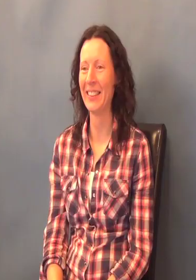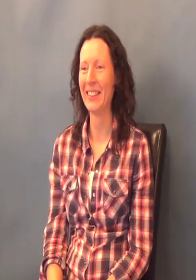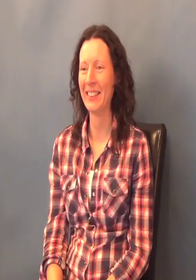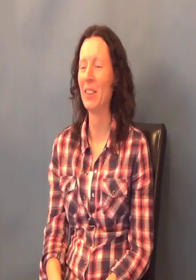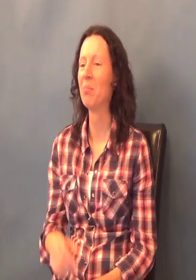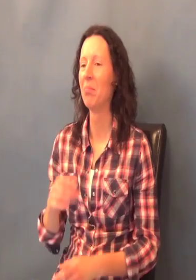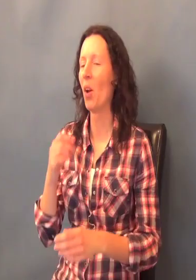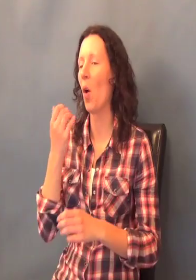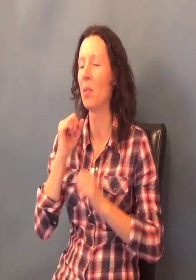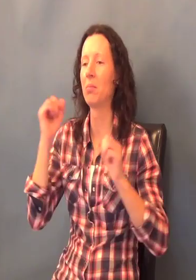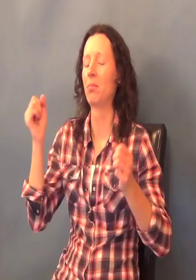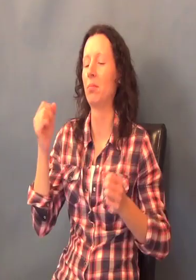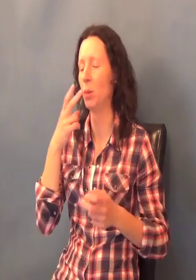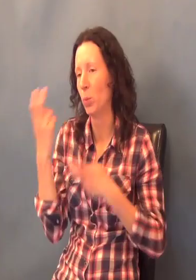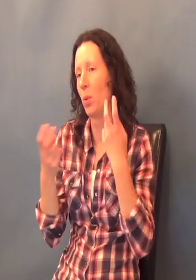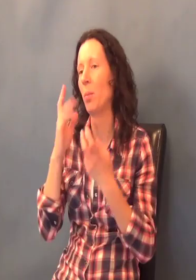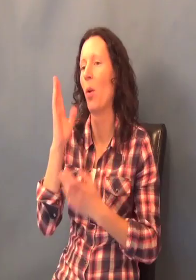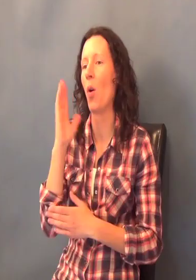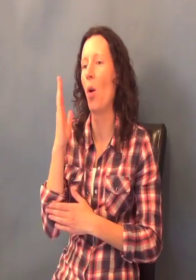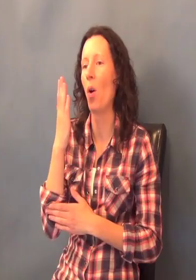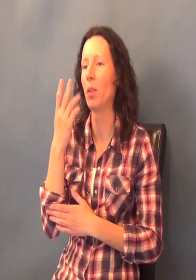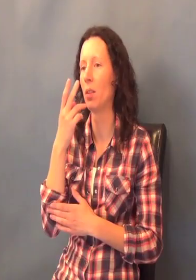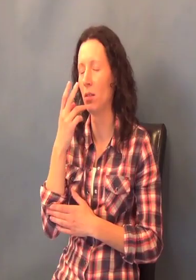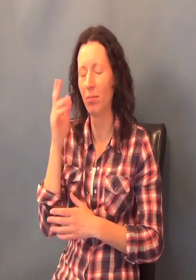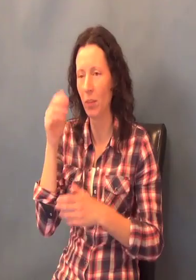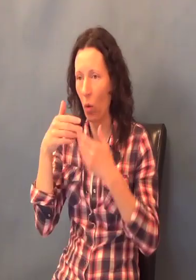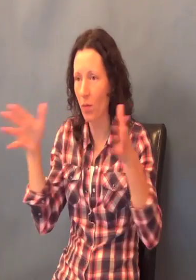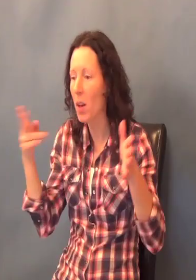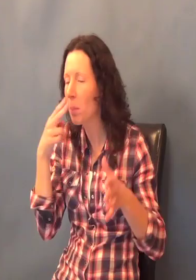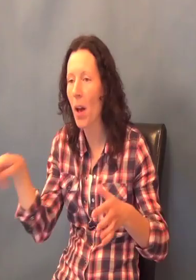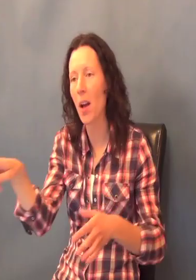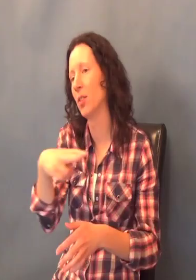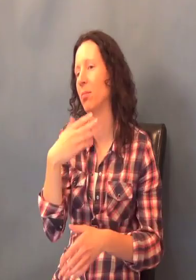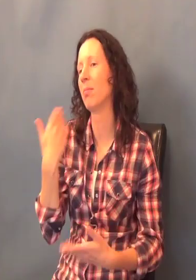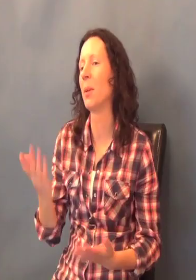Otwiera okno i szuka. Przez otwarte okno wygląda, ale nie ma tam żaby.